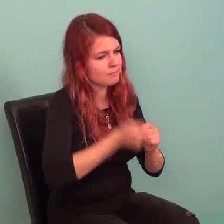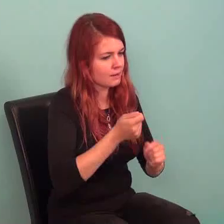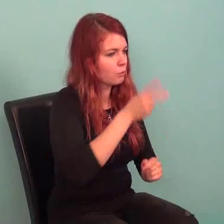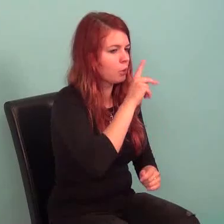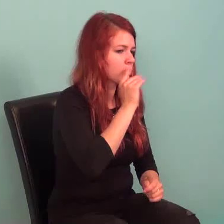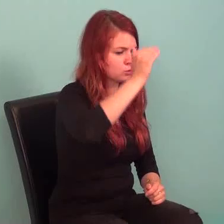Trzeci chłopak jest duży.